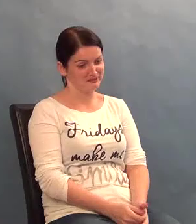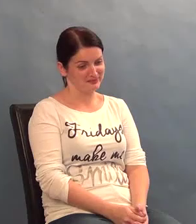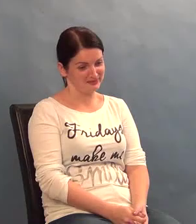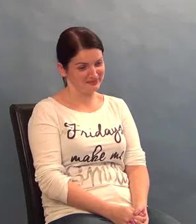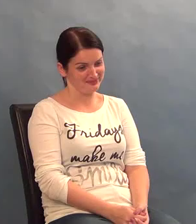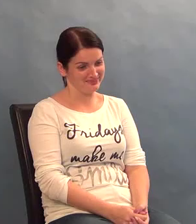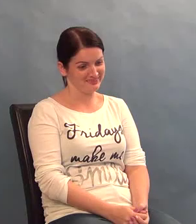Mnie pasuje.